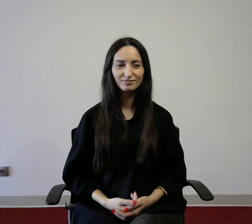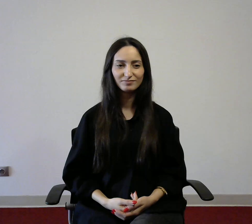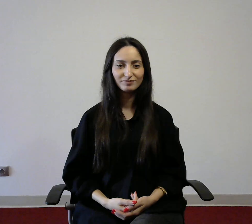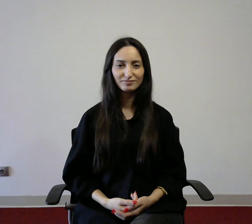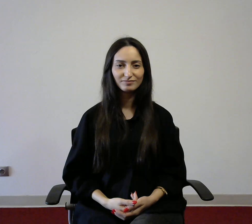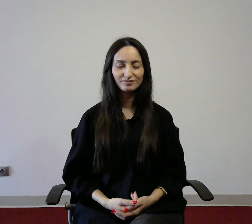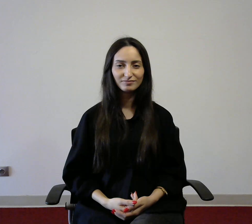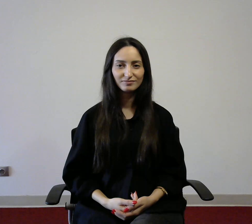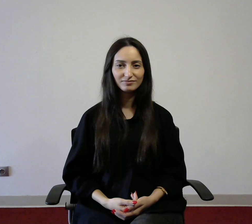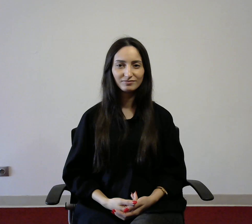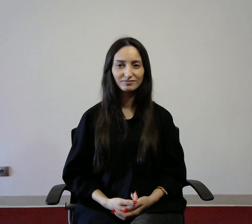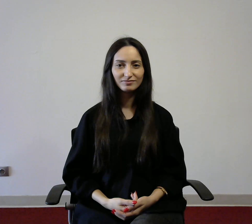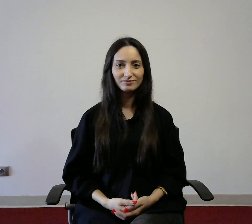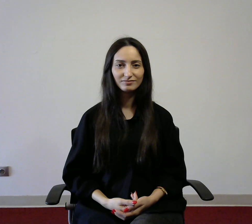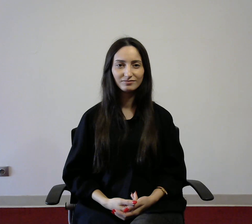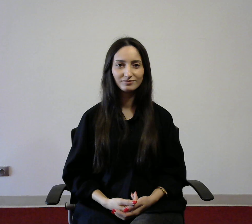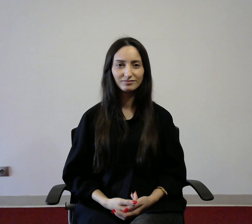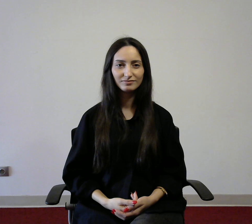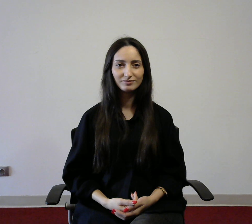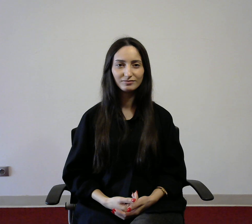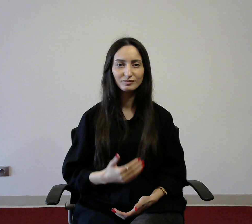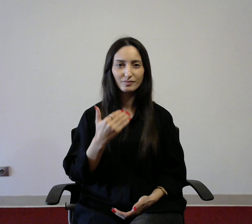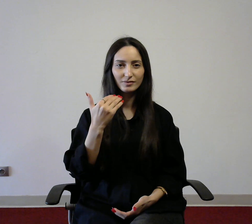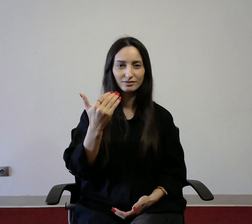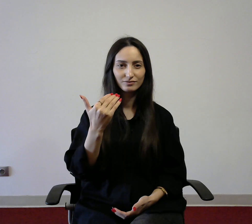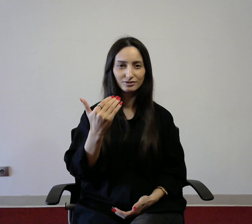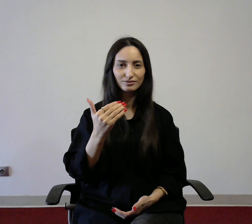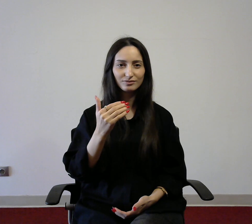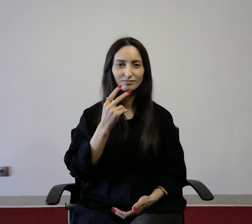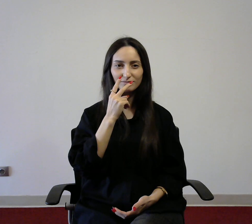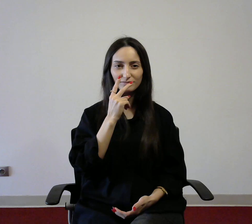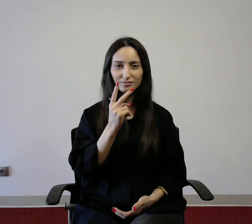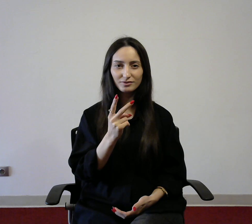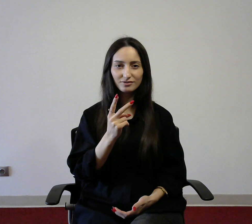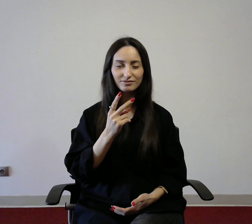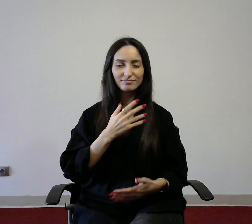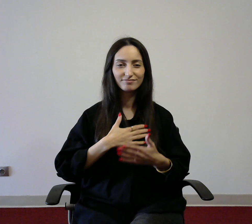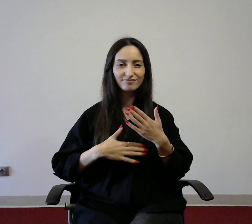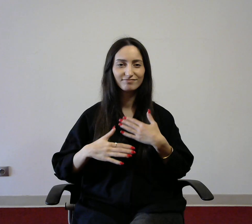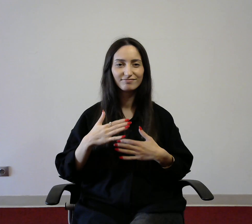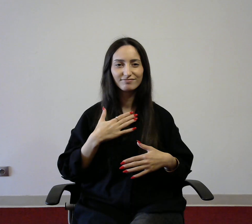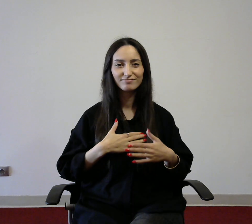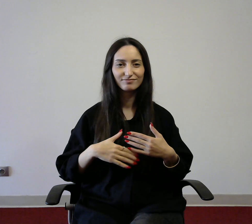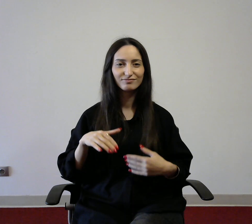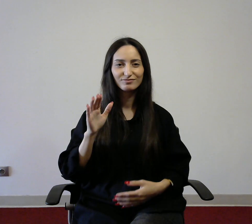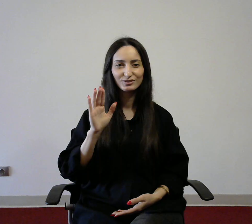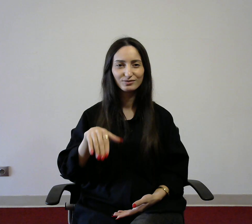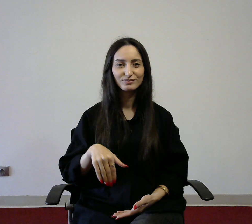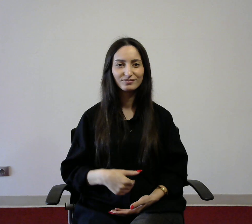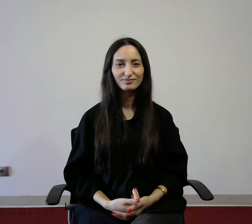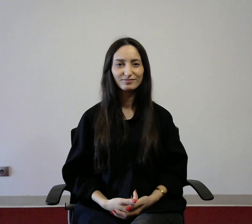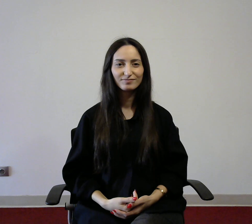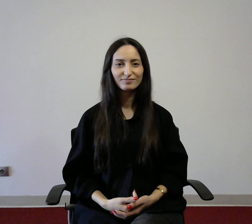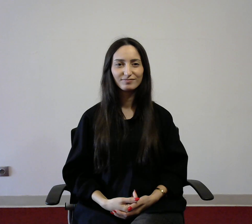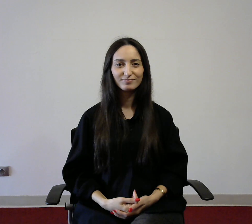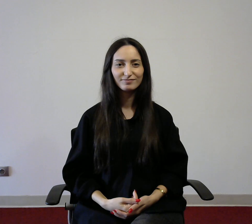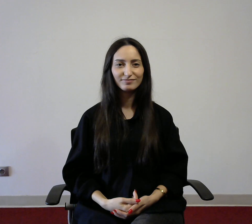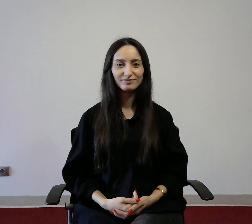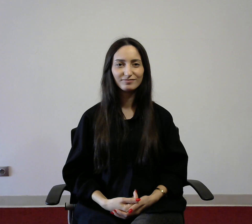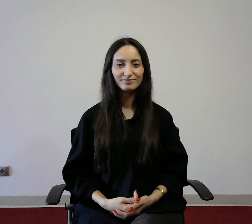Sizi görməyimə şad oldum